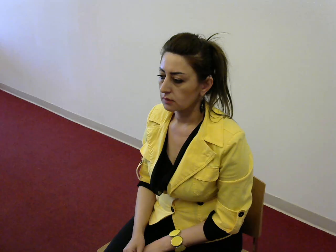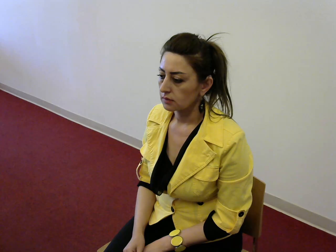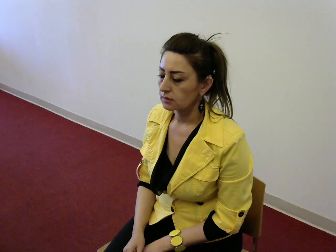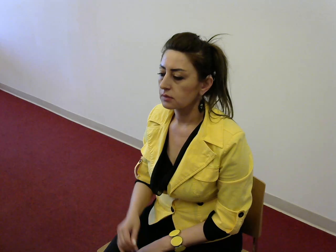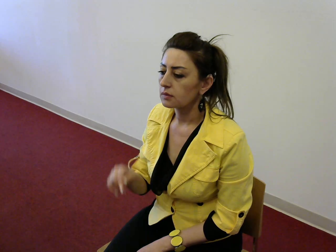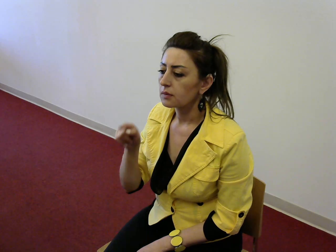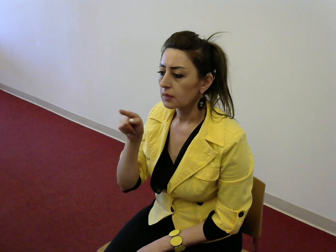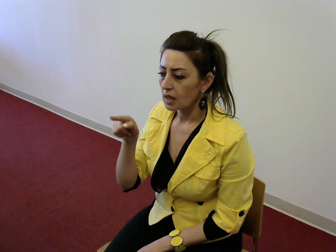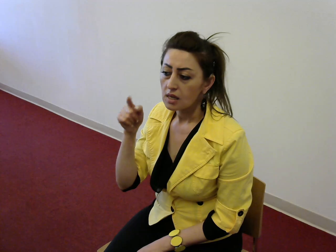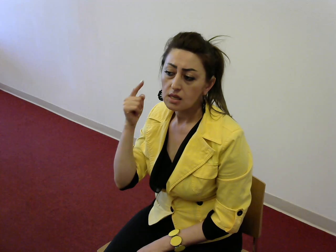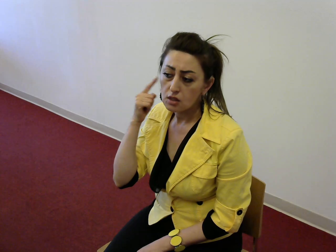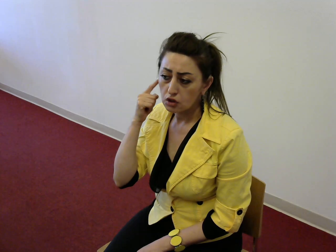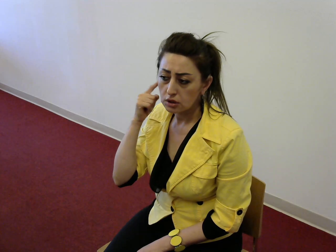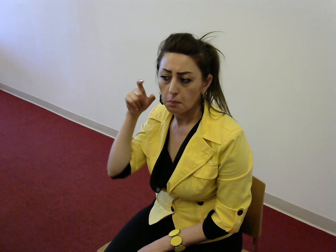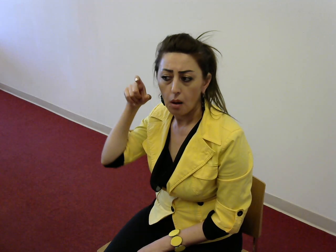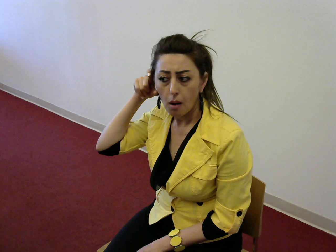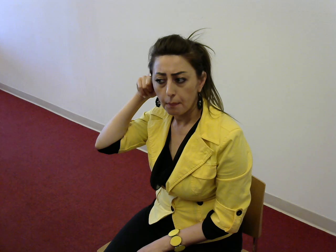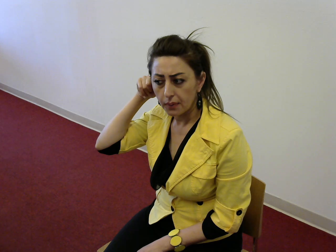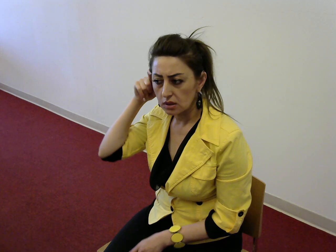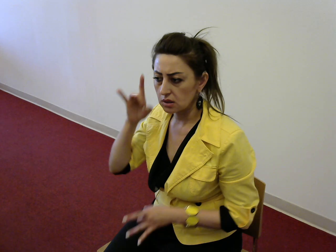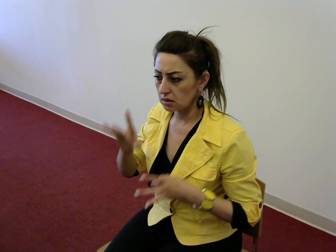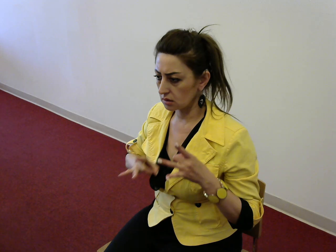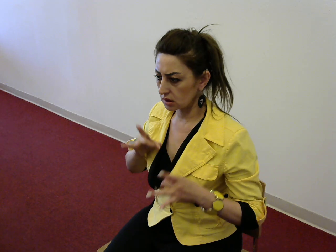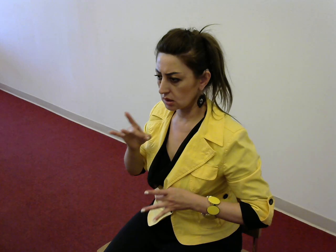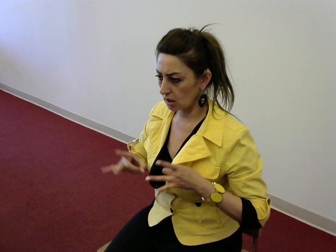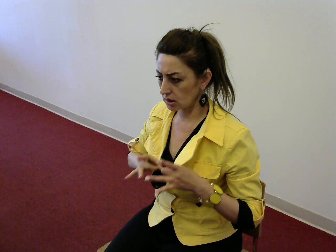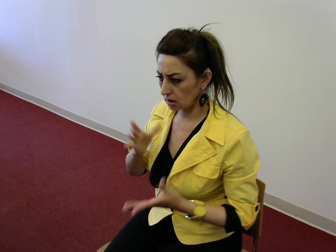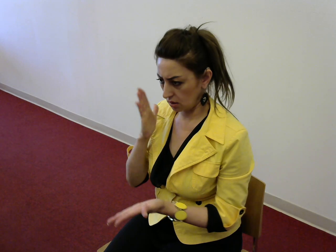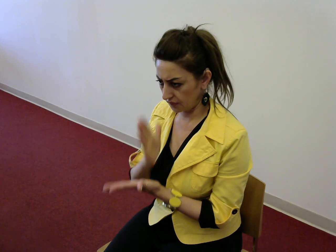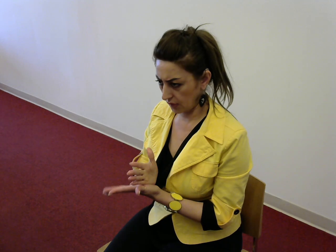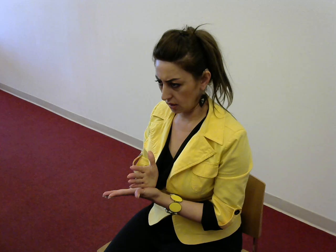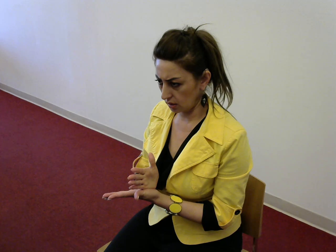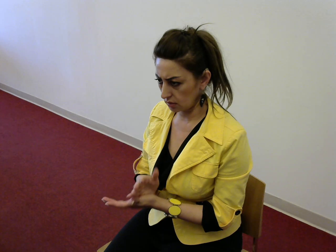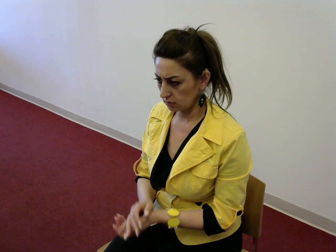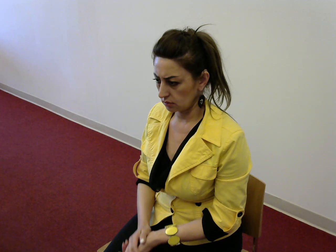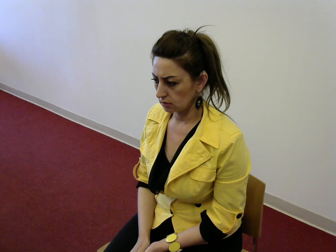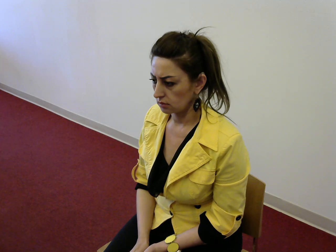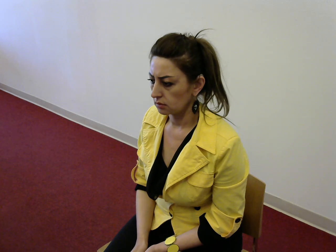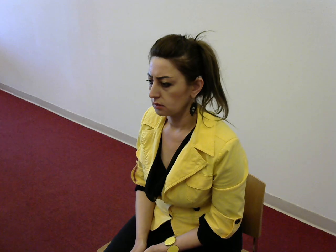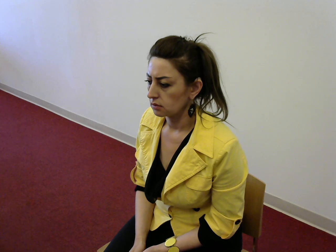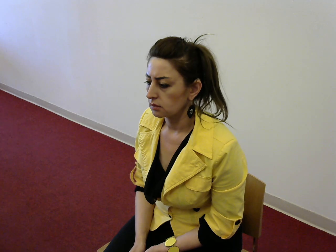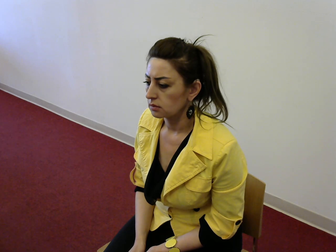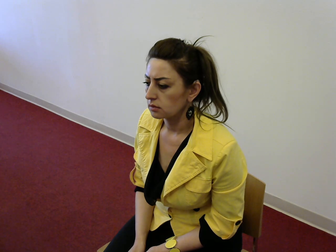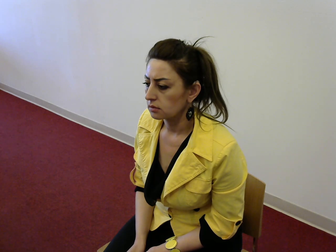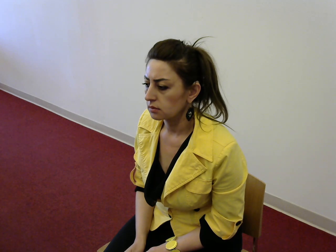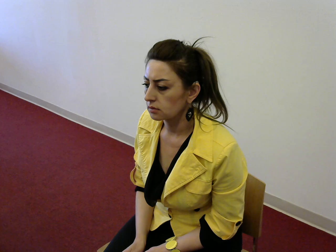Eşitmə aparatımın nasazlığı var